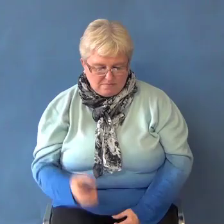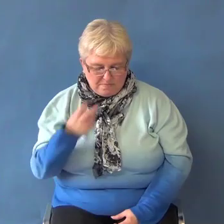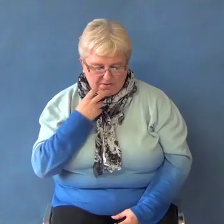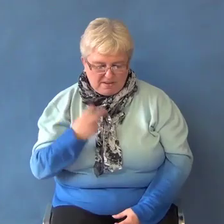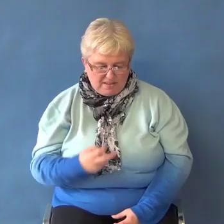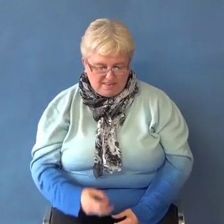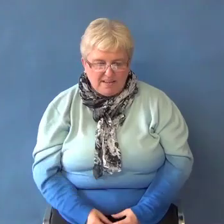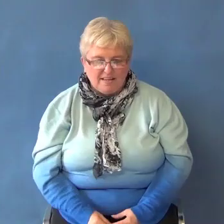Prąd.